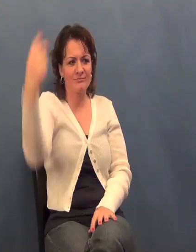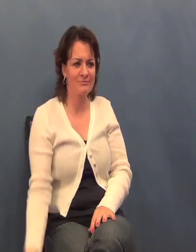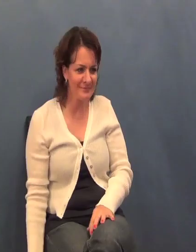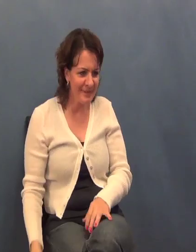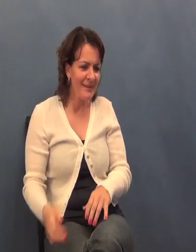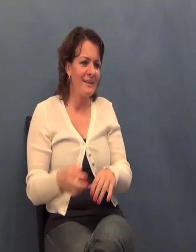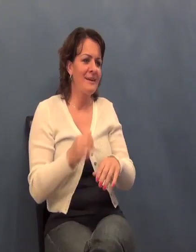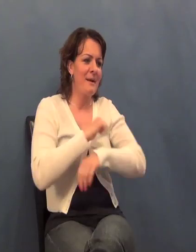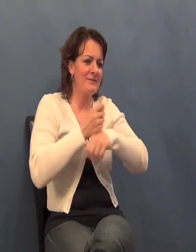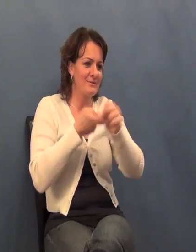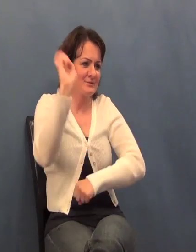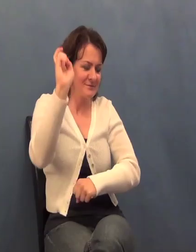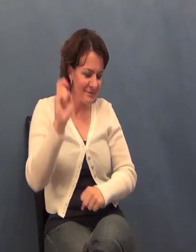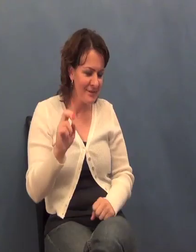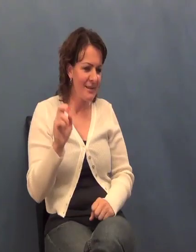Zostaje wyrzucony z balkonu.